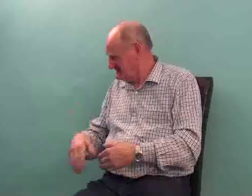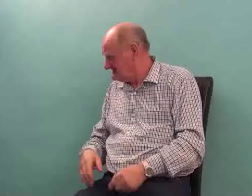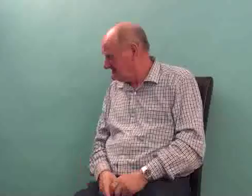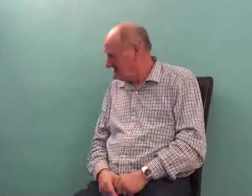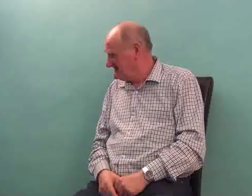Koniec?